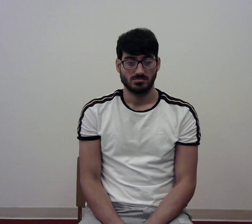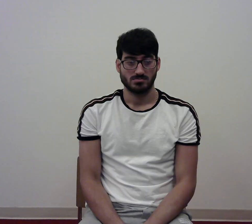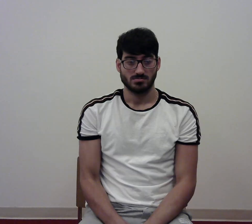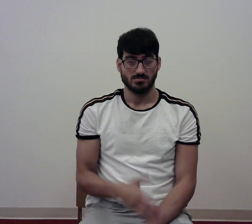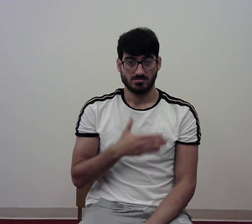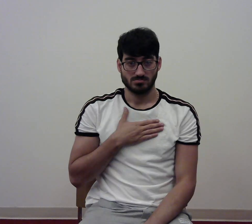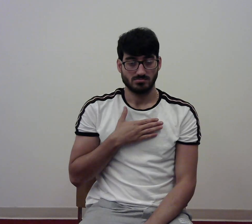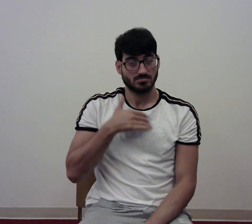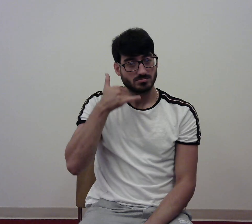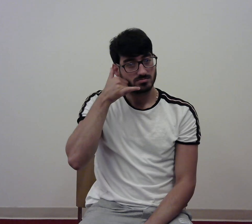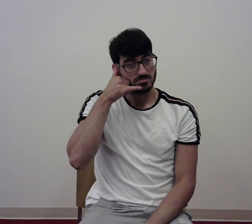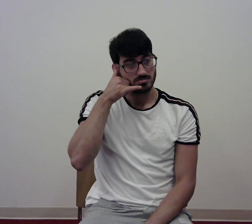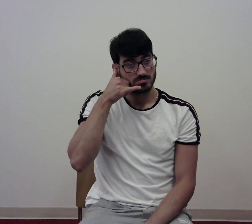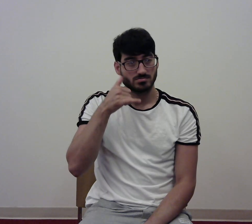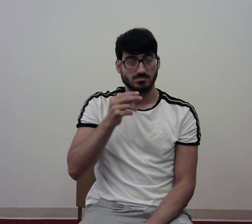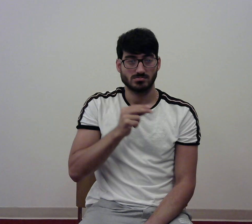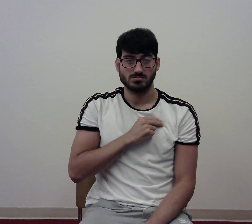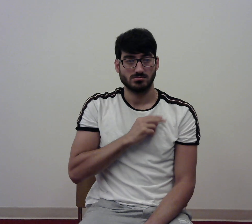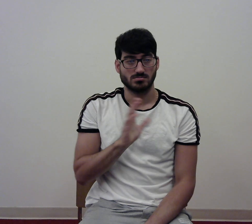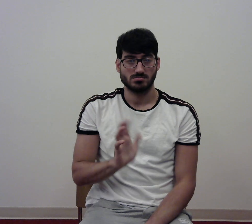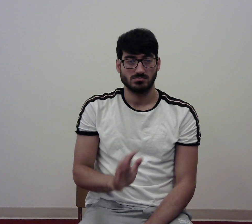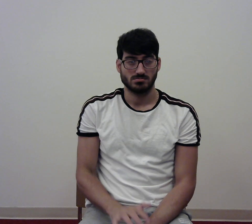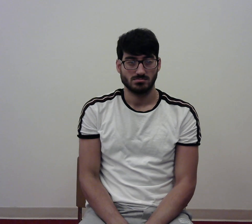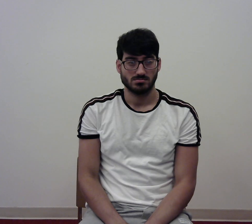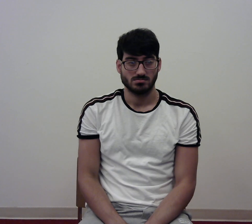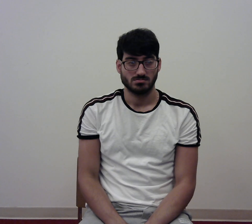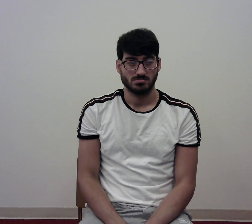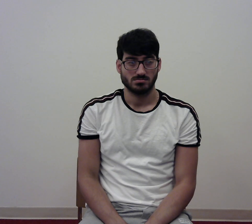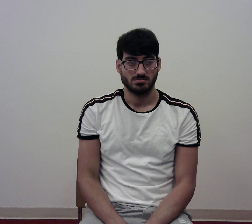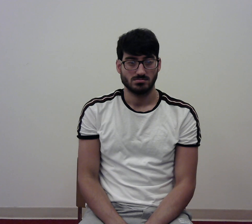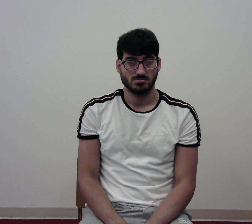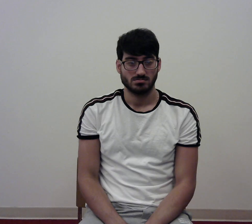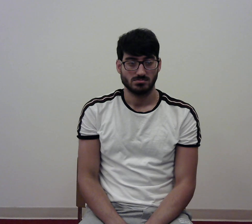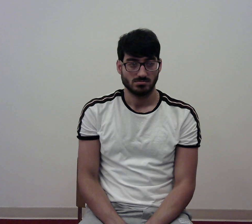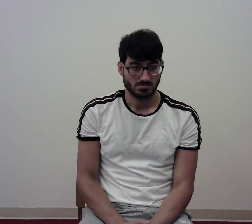Mənim mobil telefonum işləmir